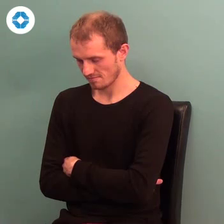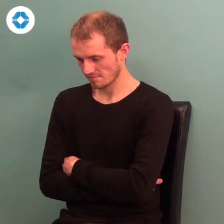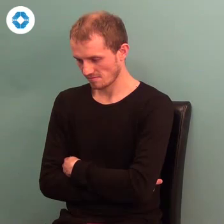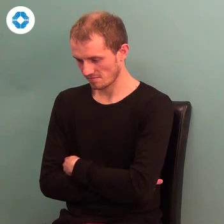Dobrze.